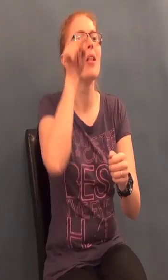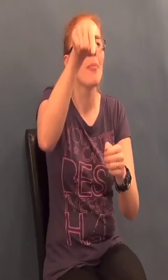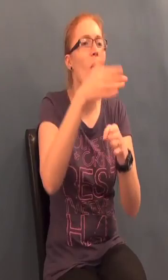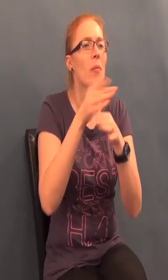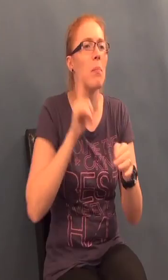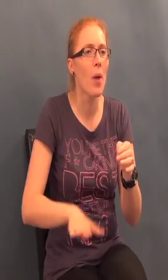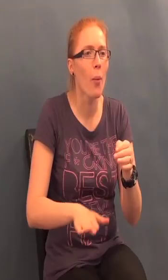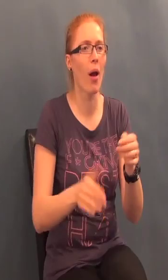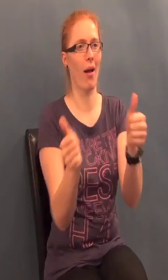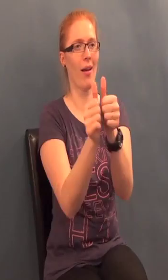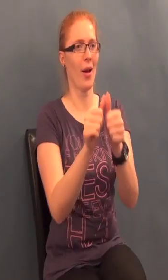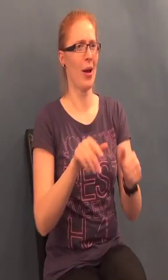Chłopiec, który wcześniej się chował, dołącza się do Chaplina.